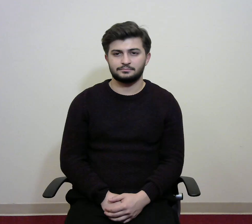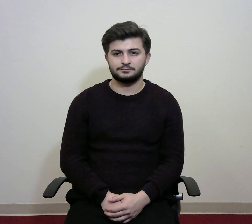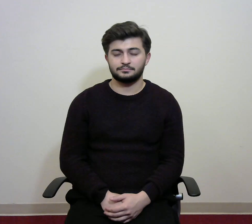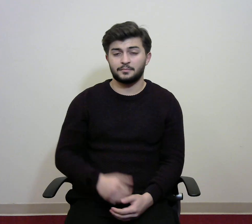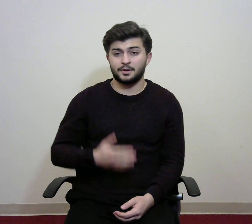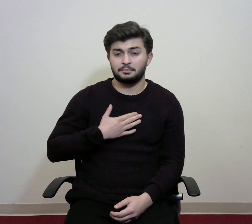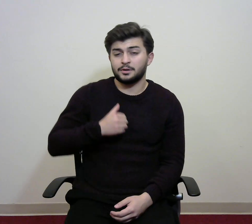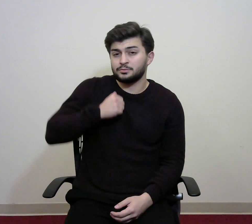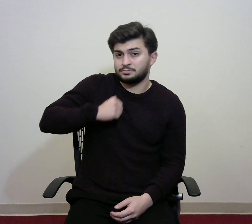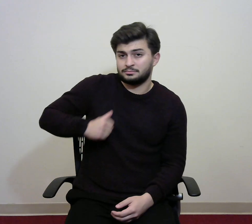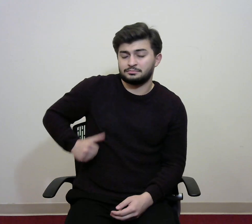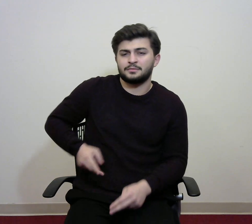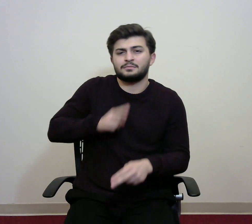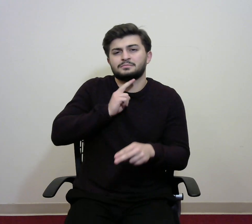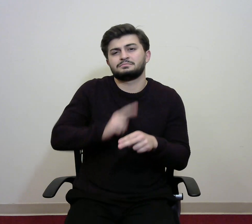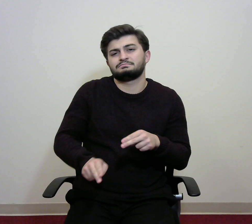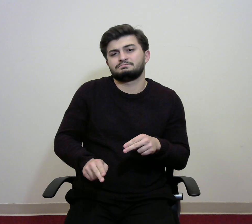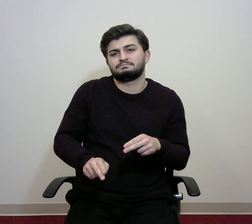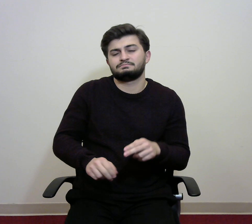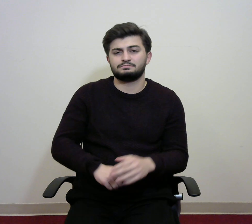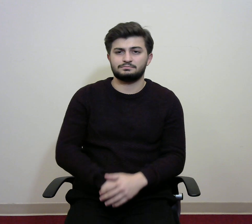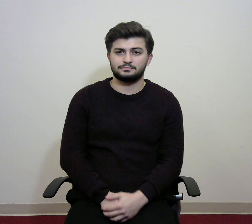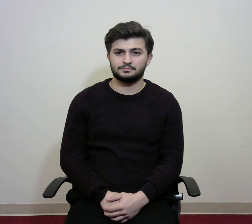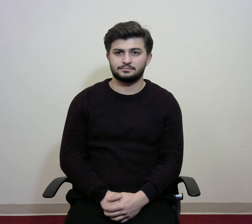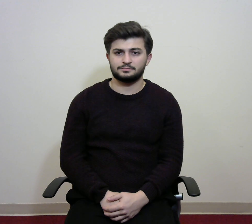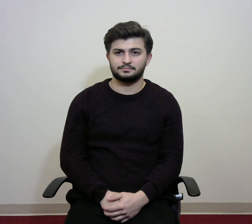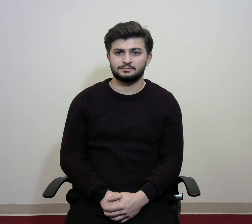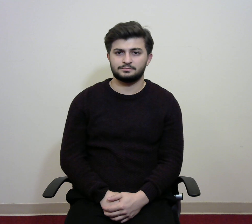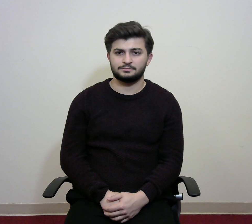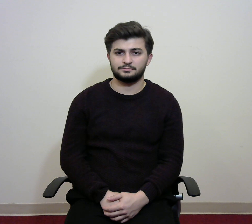Mən çantamı itirmişəm